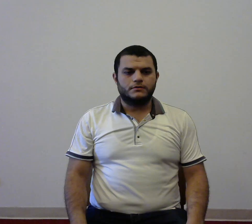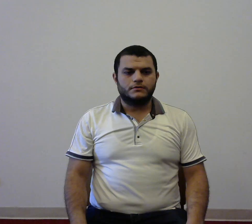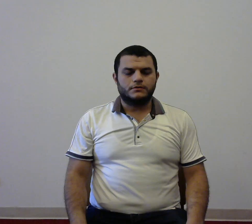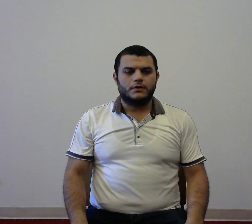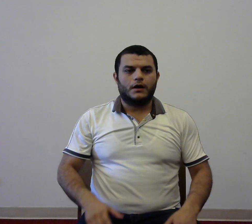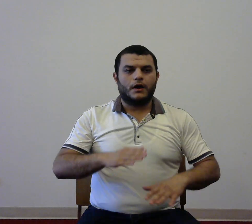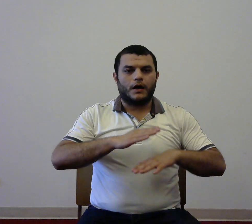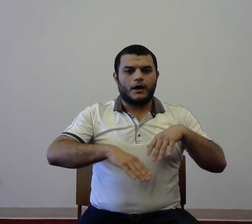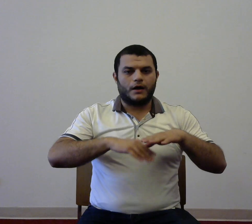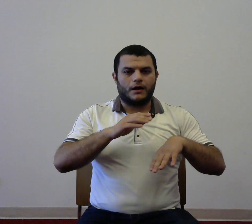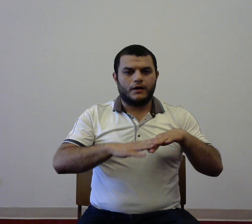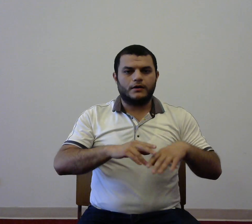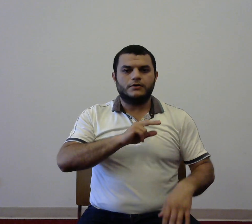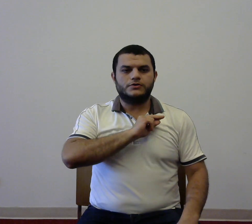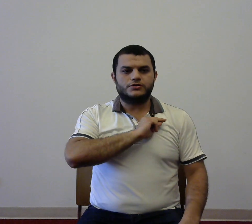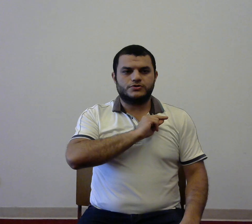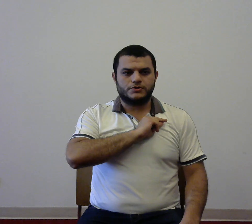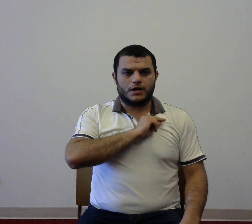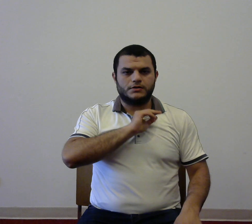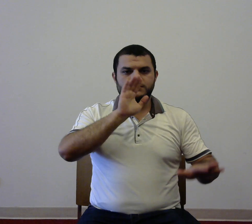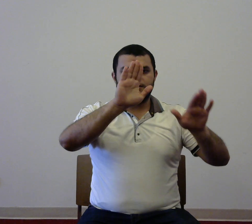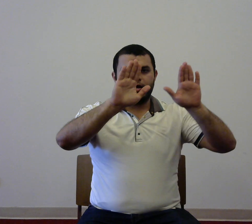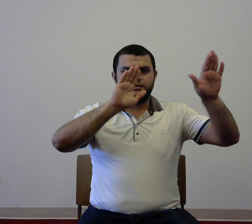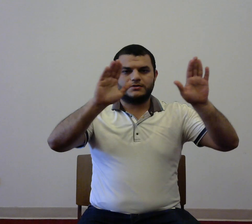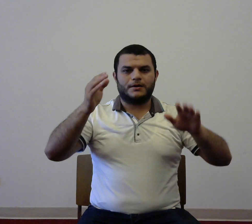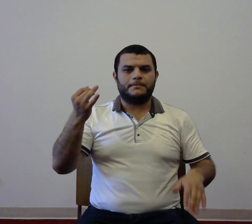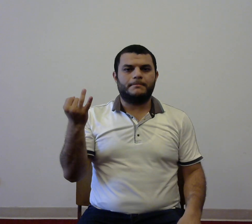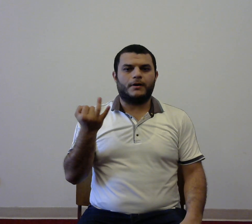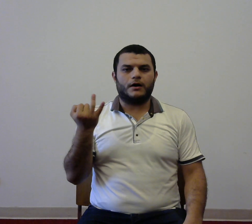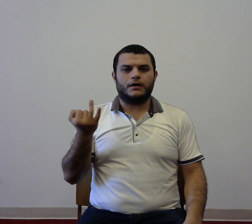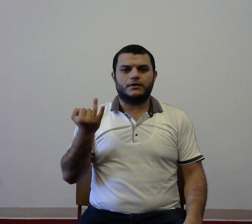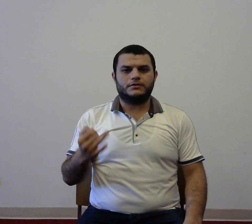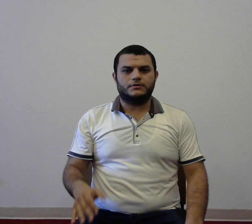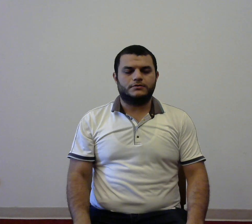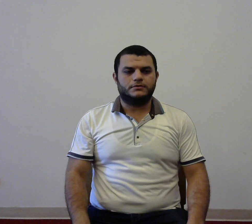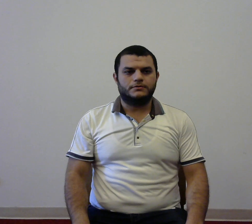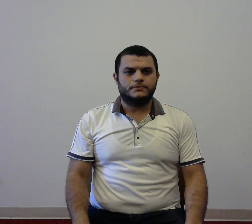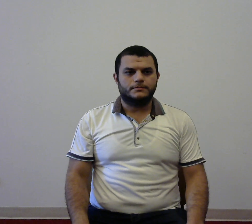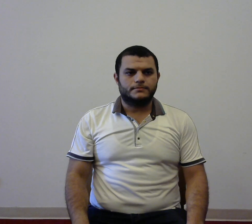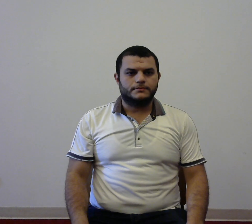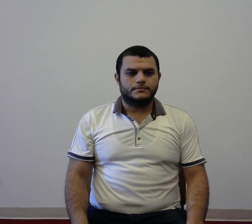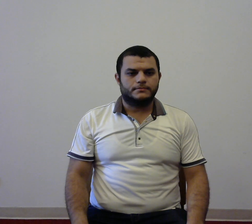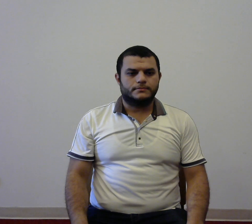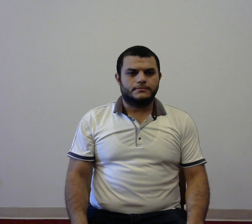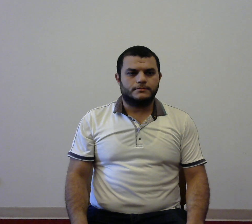Əl işləri sərgisi maraqlı idi